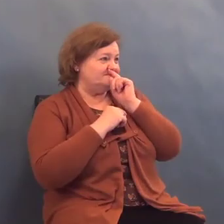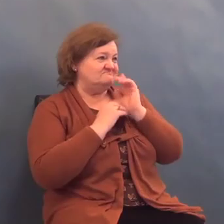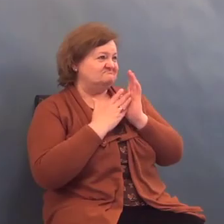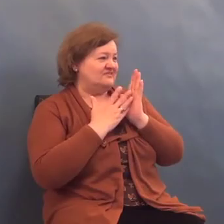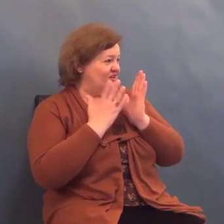Tylko...